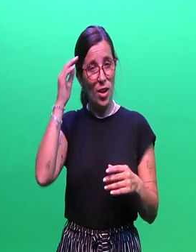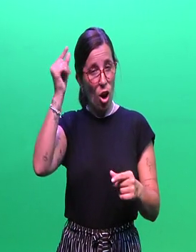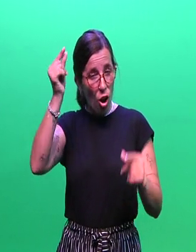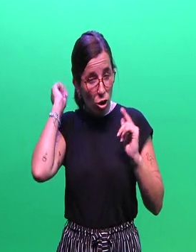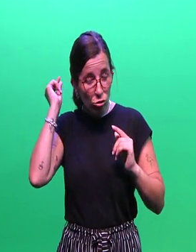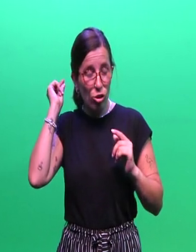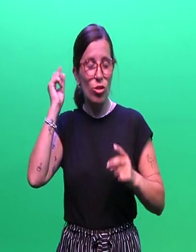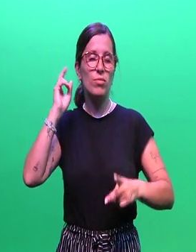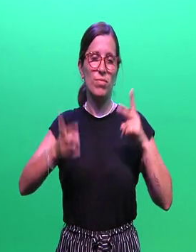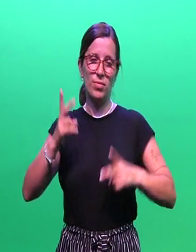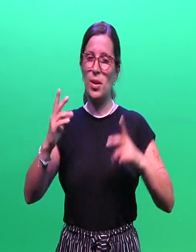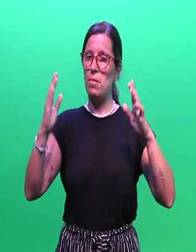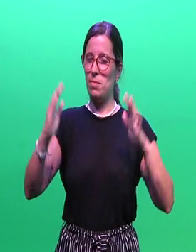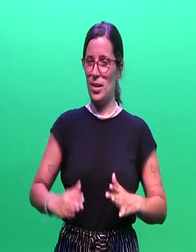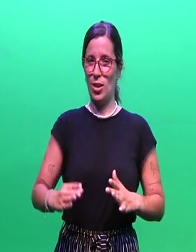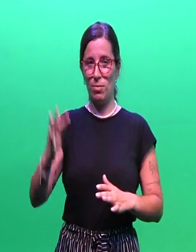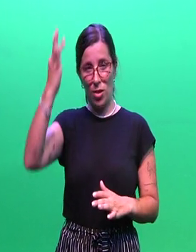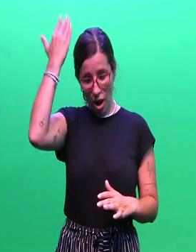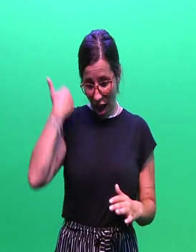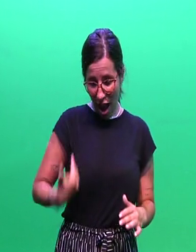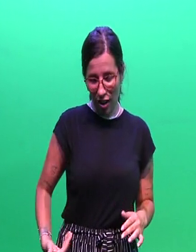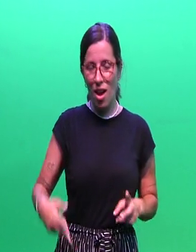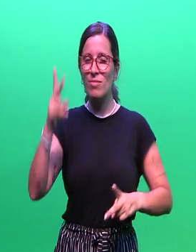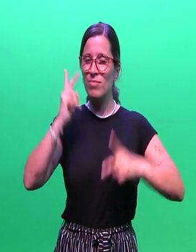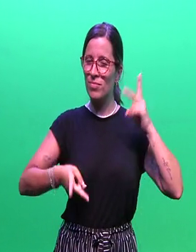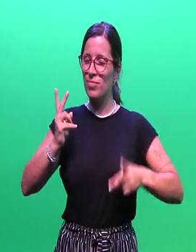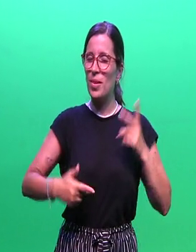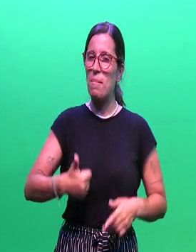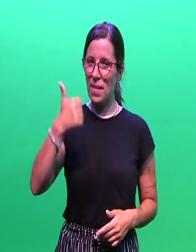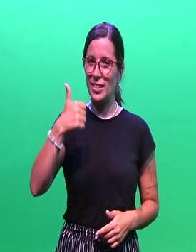Si porto els cabells curts em cauen menys, si els porto llargs, em cauen més.